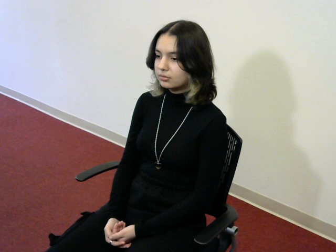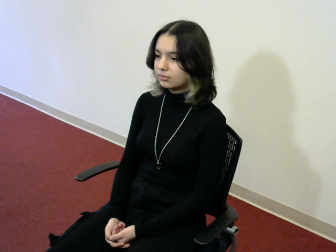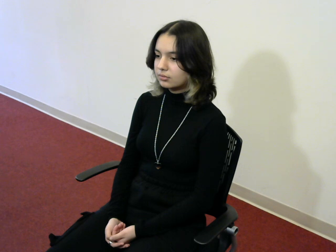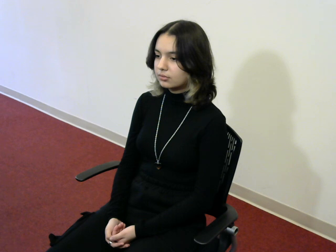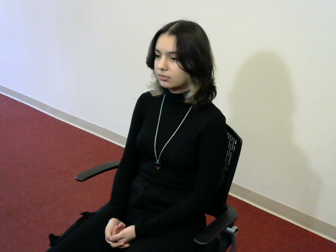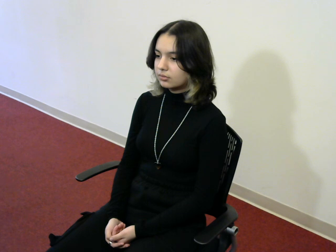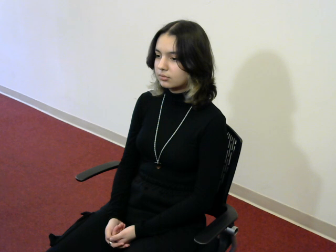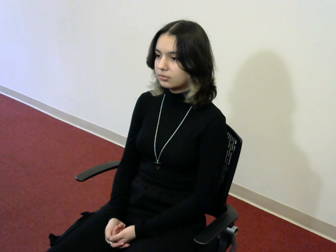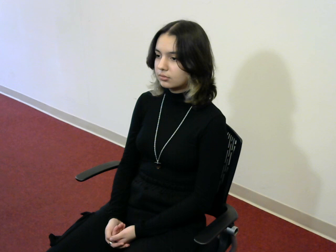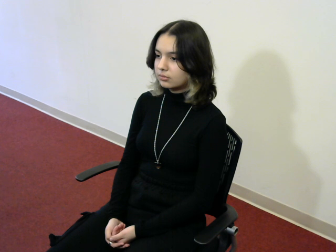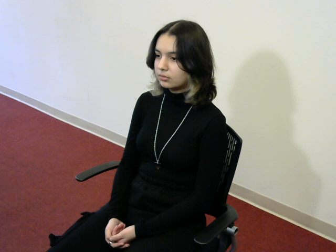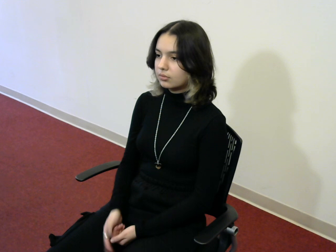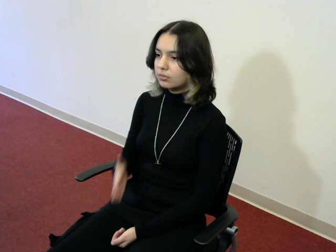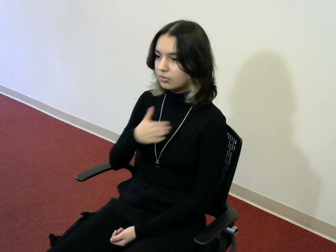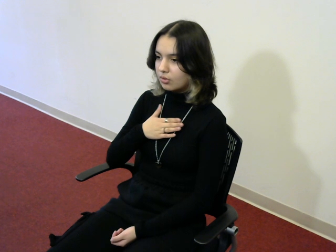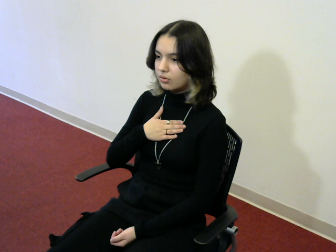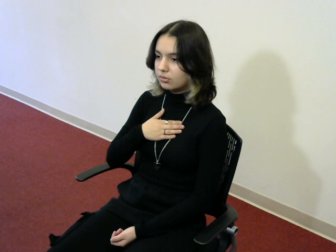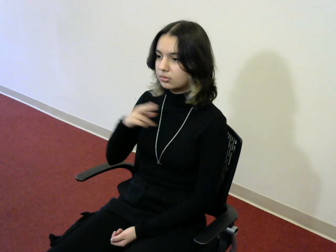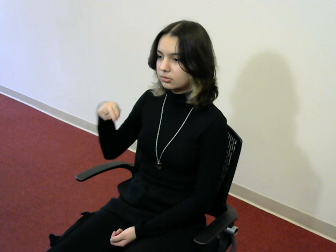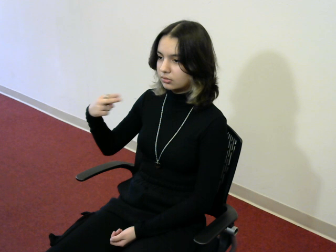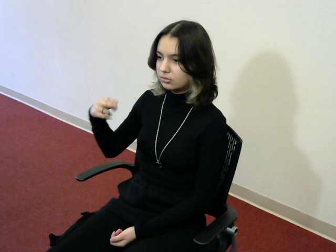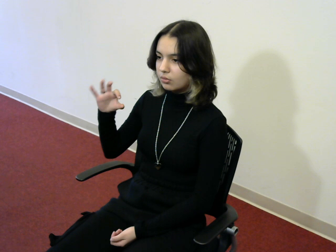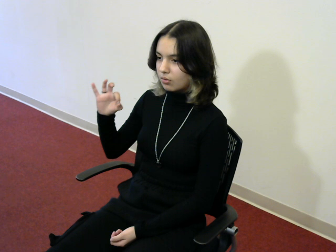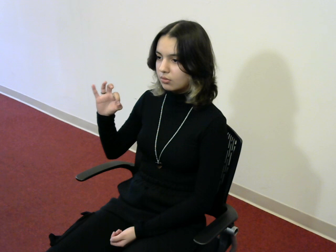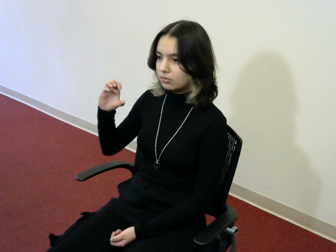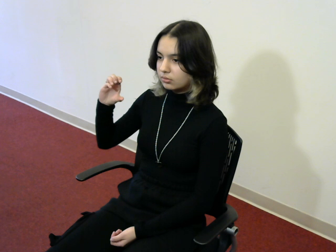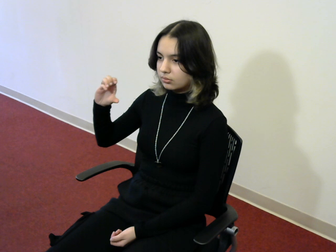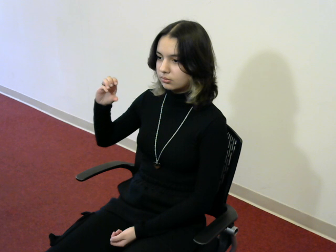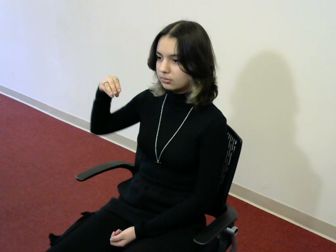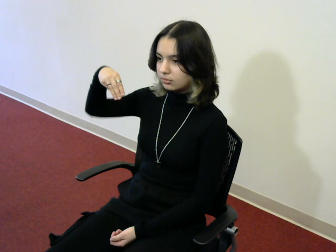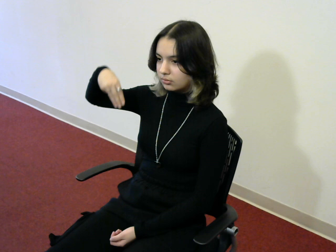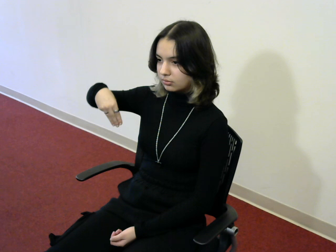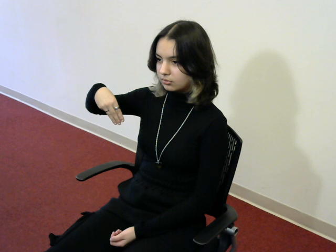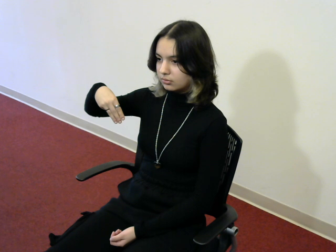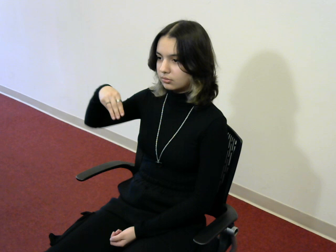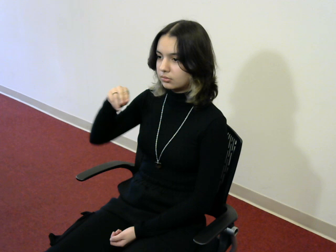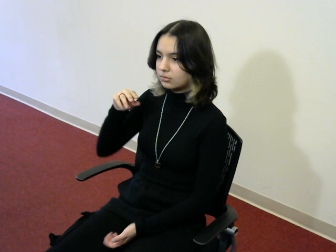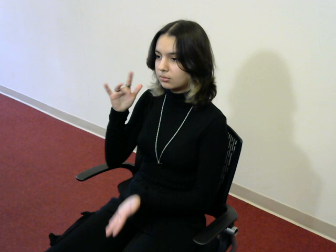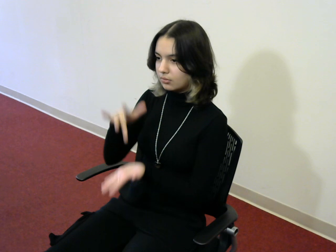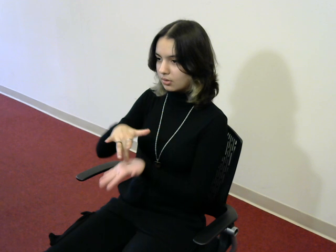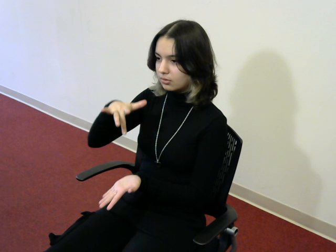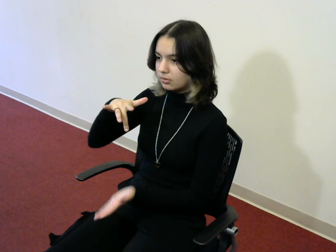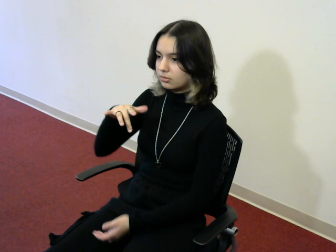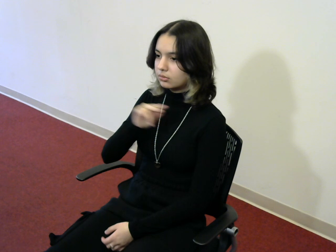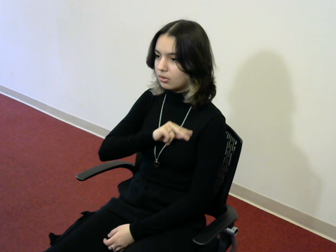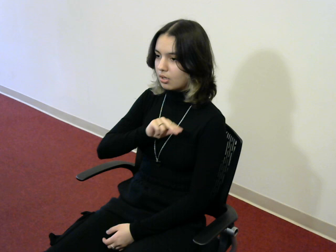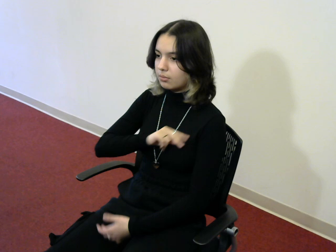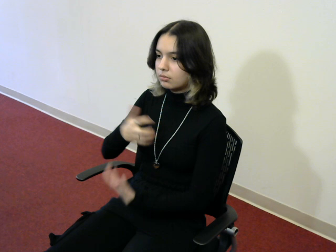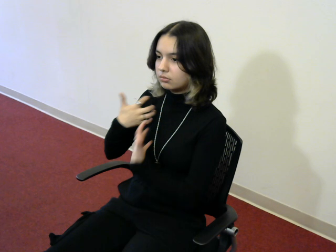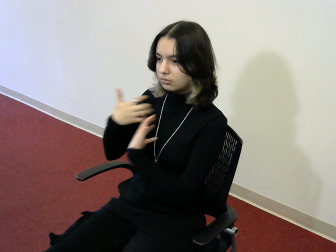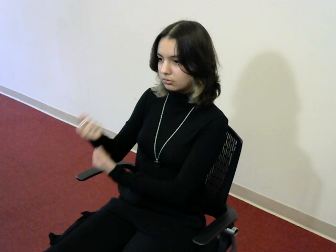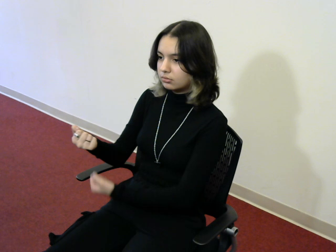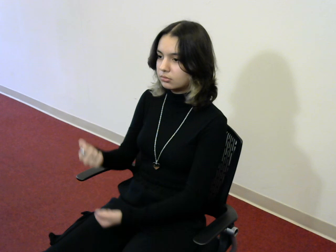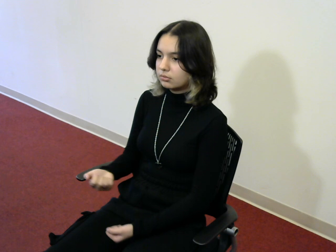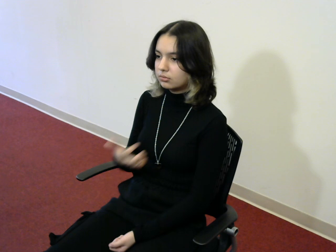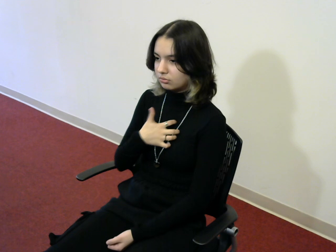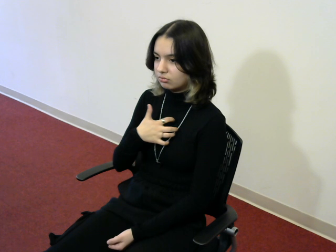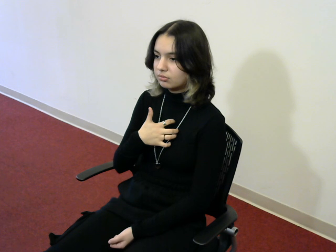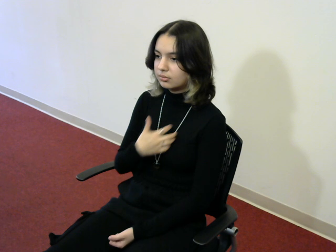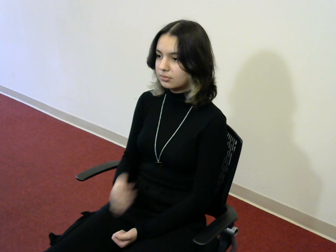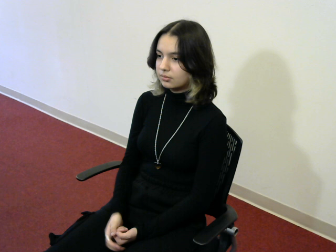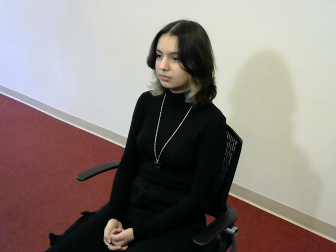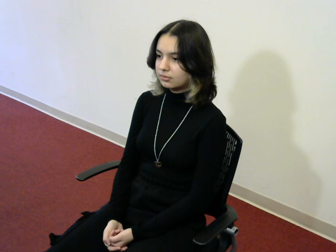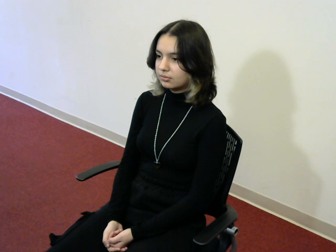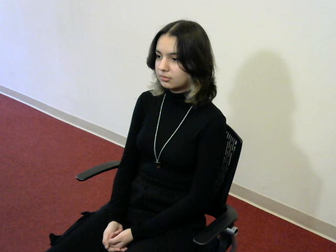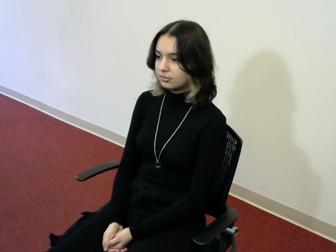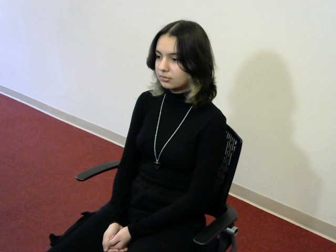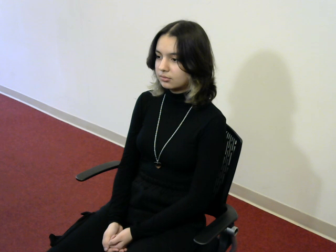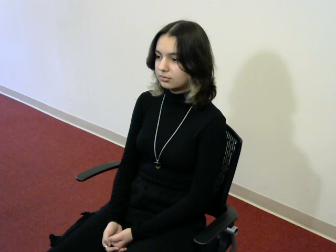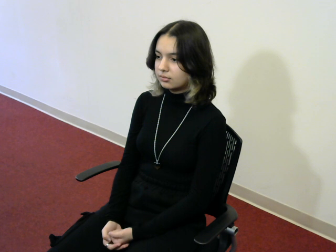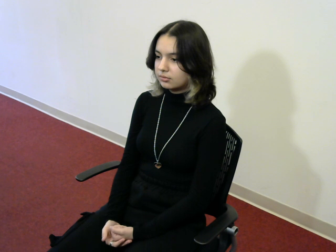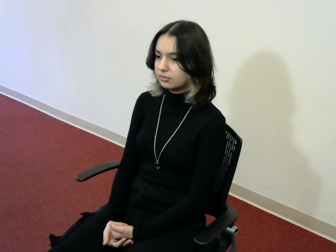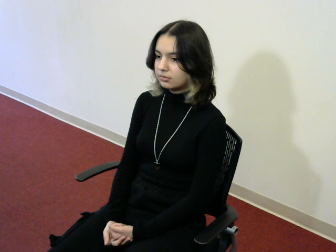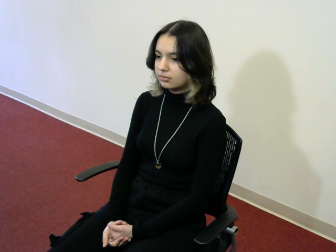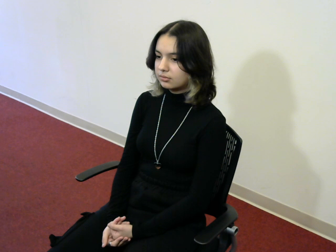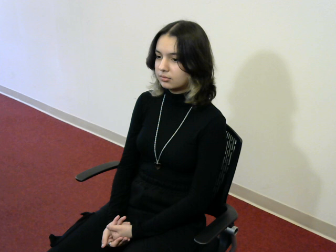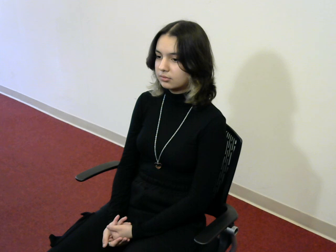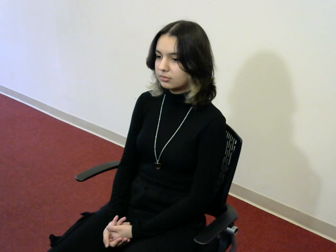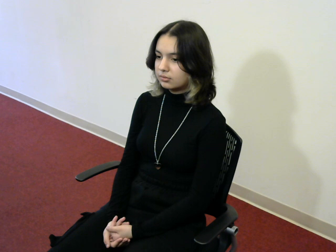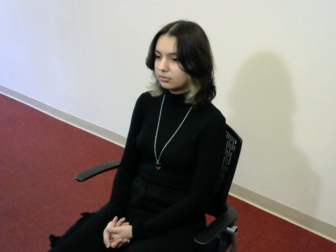Mən DOST Mərkəzində işə qəbul olmaq istəyirəm